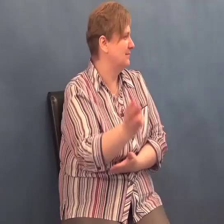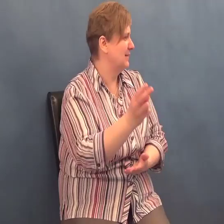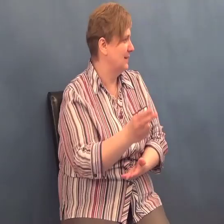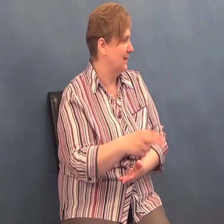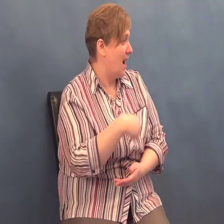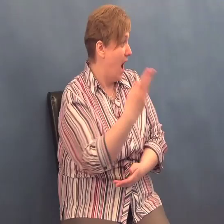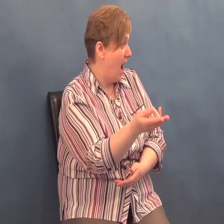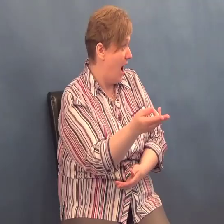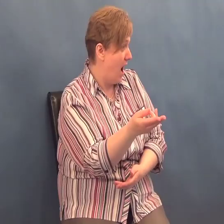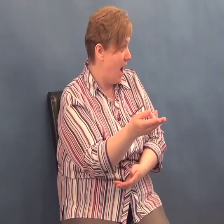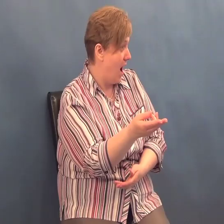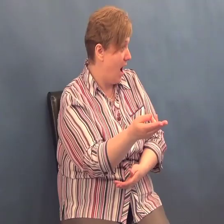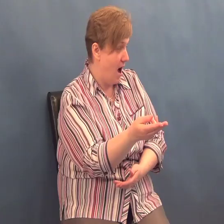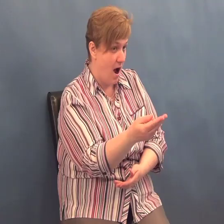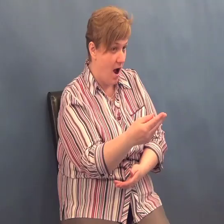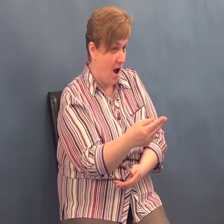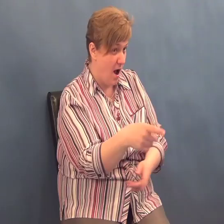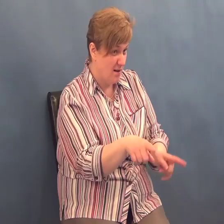Ona następna?